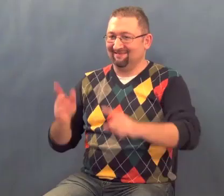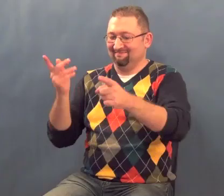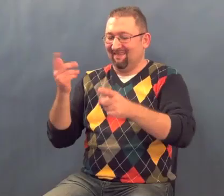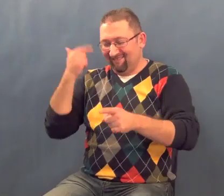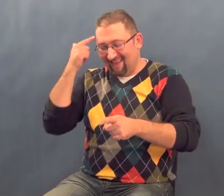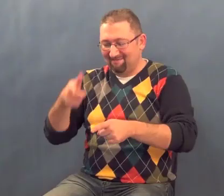Wiem.